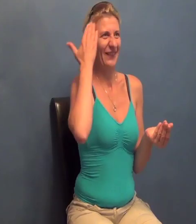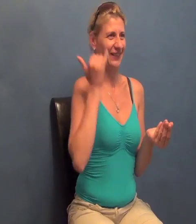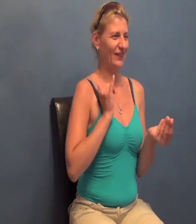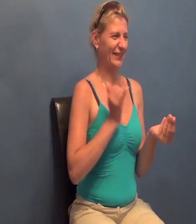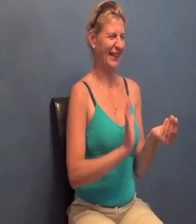"- Nie, nie."